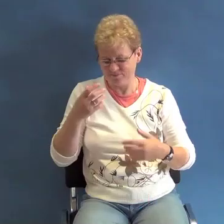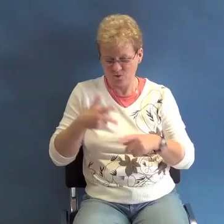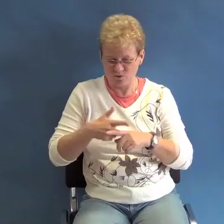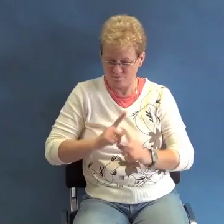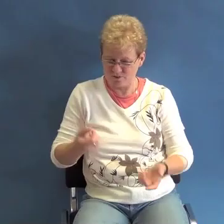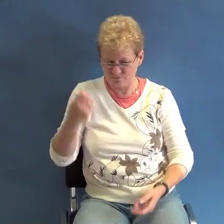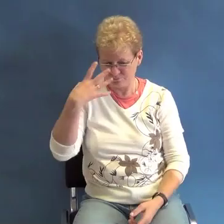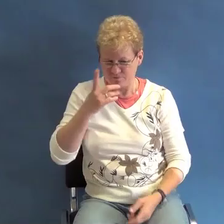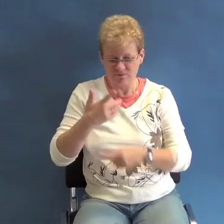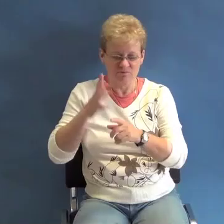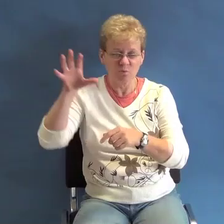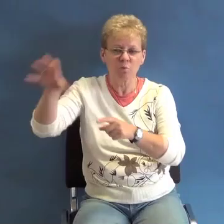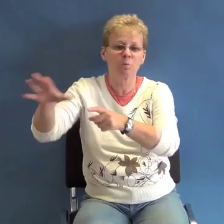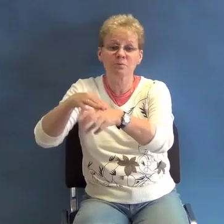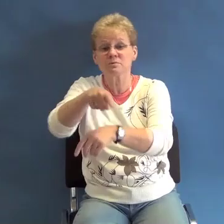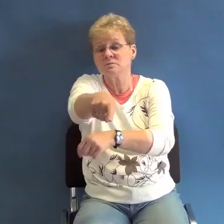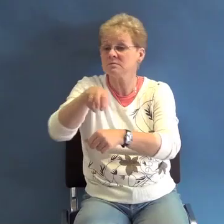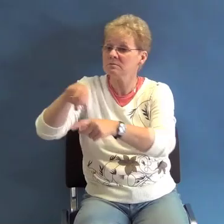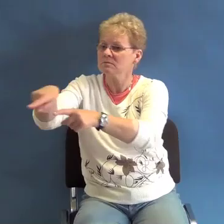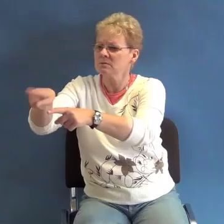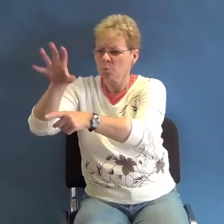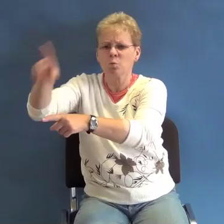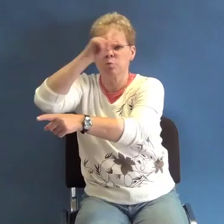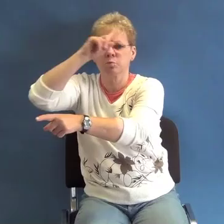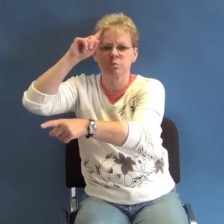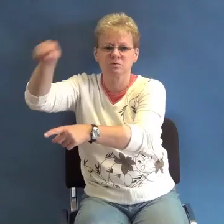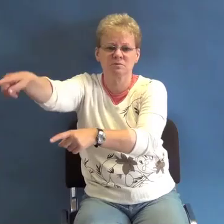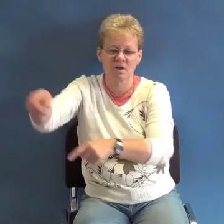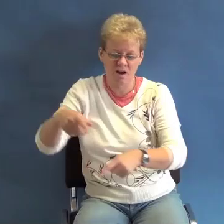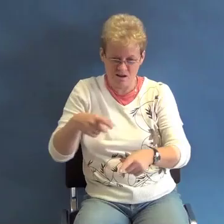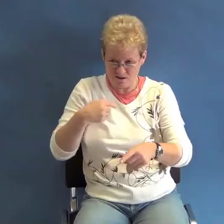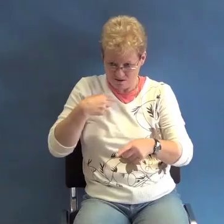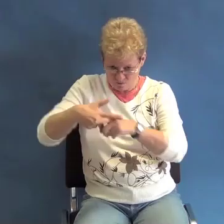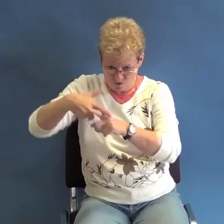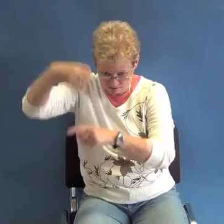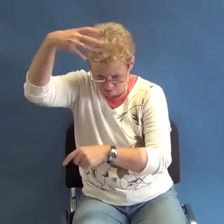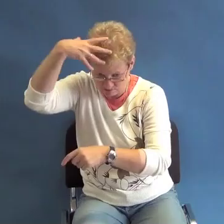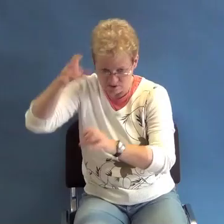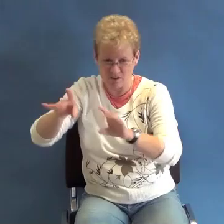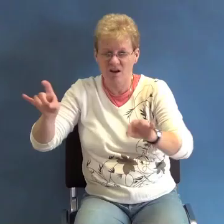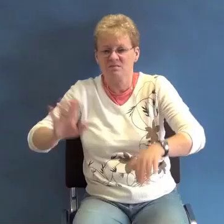Koniom nie wolno się kąpać, prysznic jest dla ludzi. Jak koń wejdzie, to jak ja mam się tam potem kąpać? Tam będą zarazki.